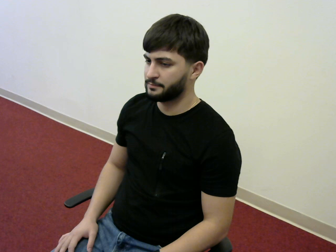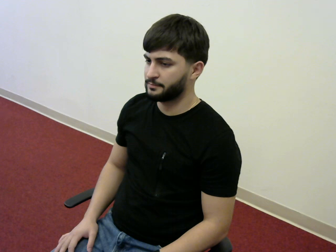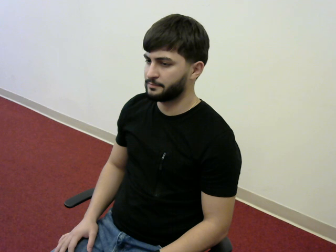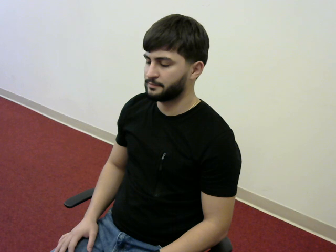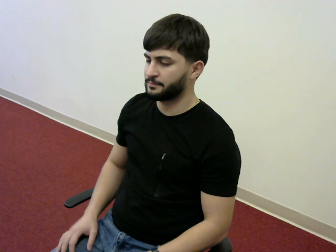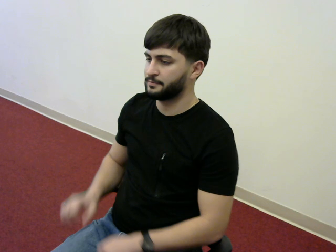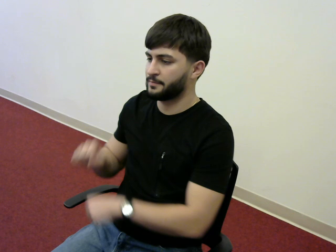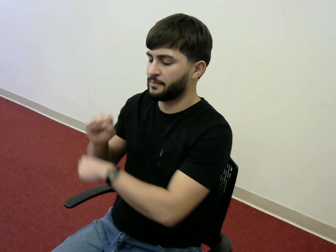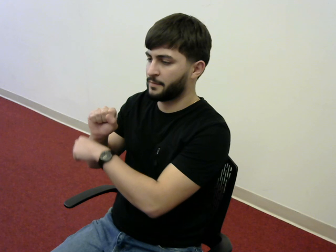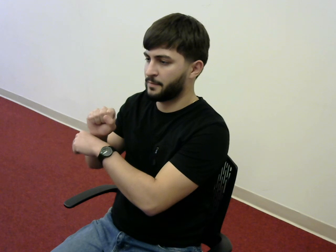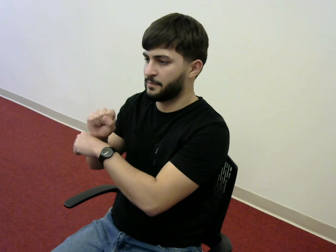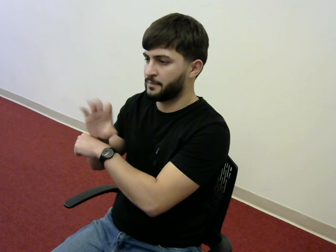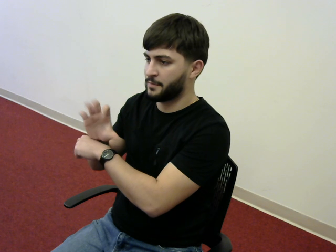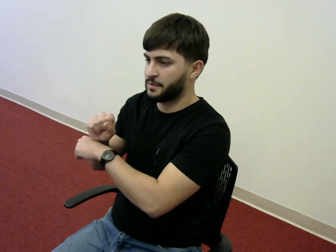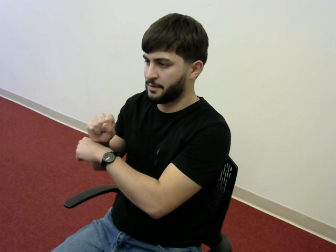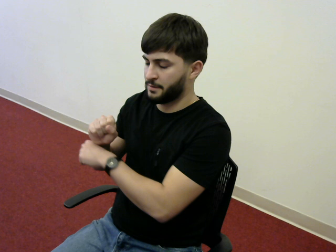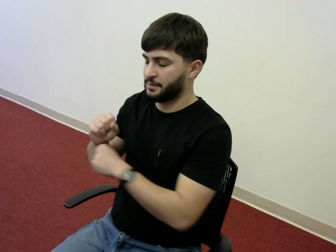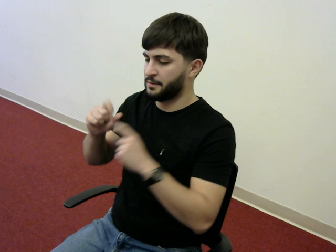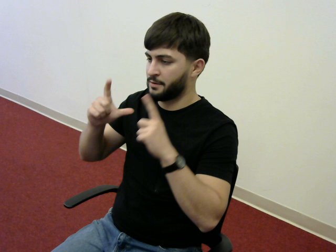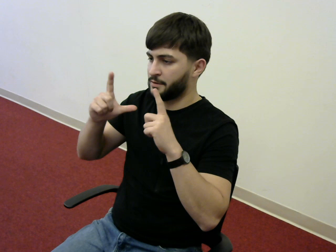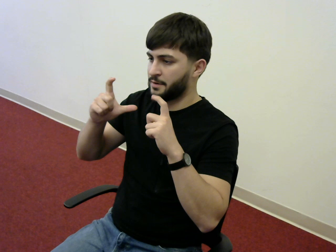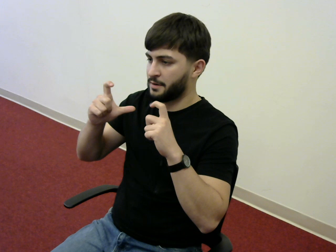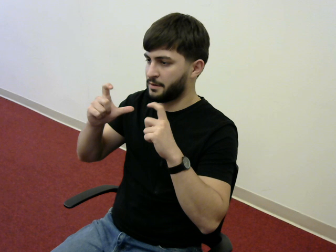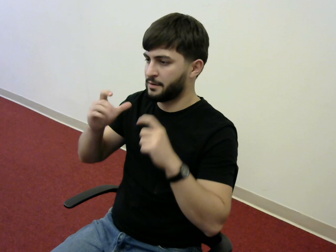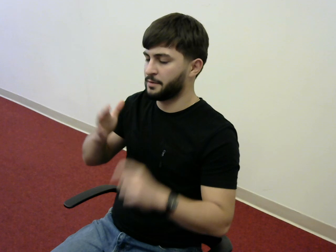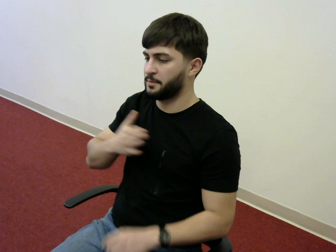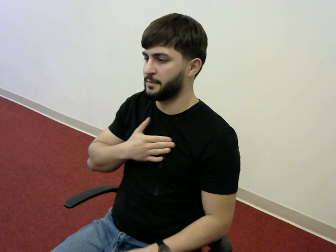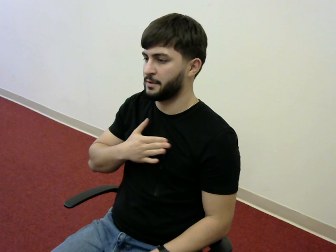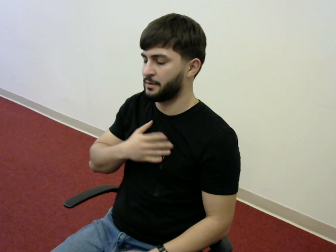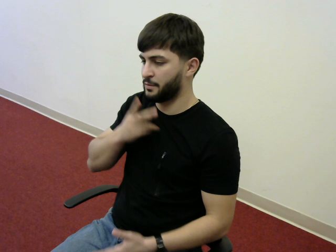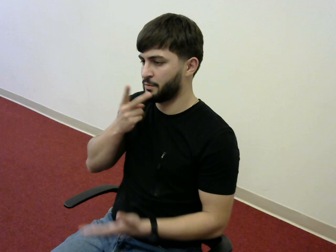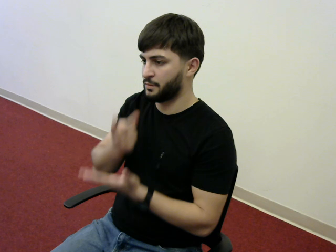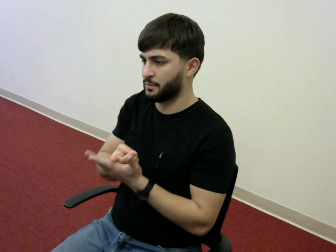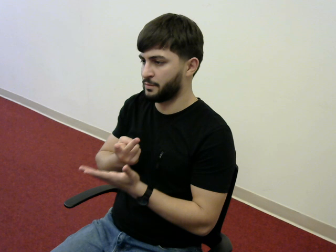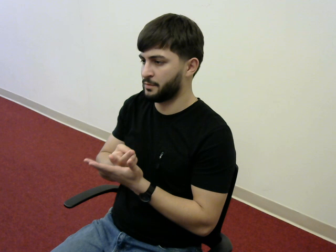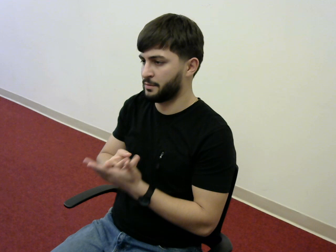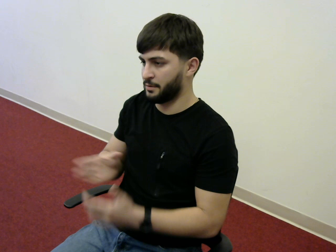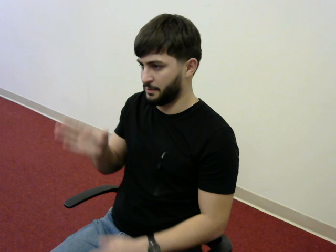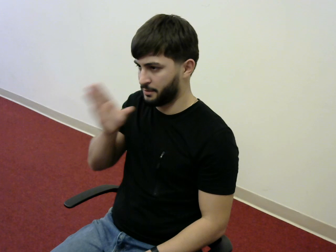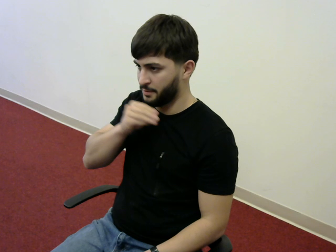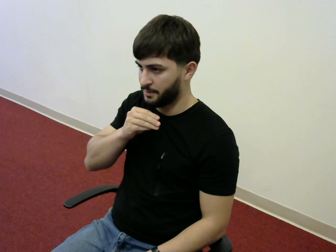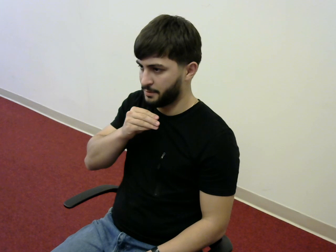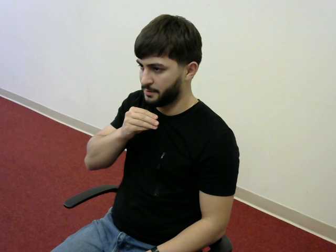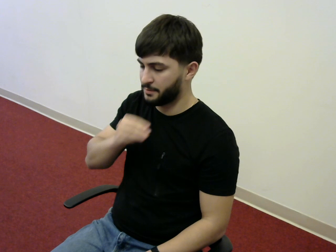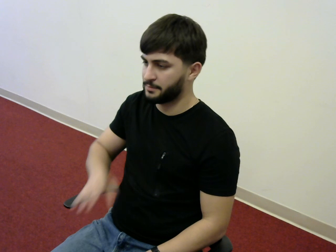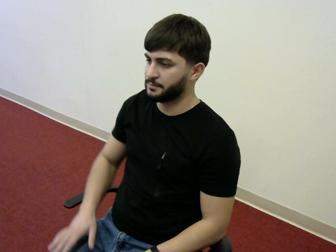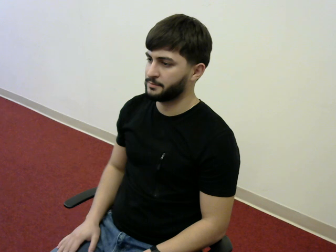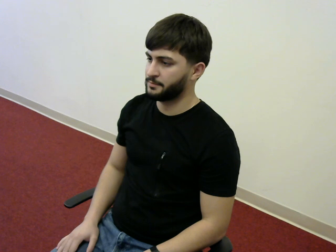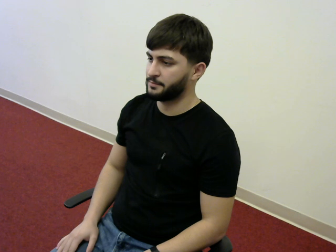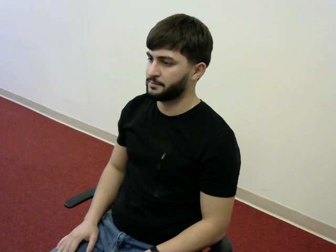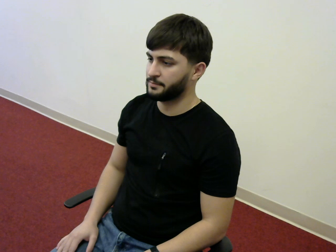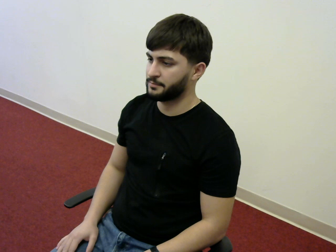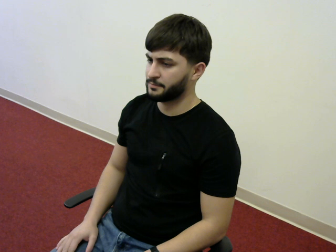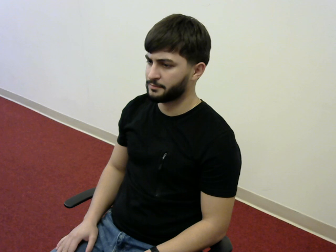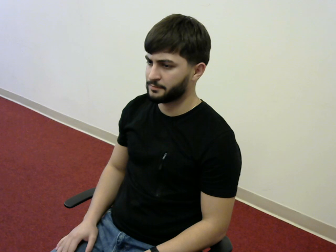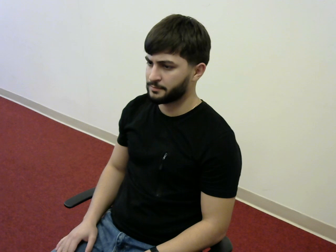Çəkdiyin şəkilləri mənə göstərə bilərsənmi?